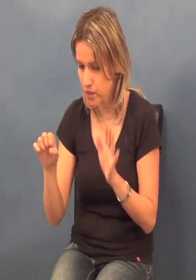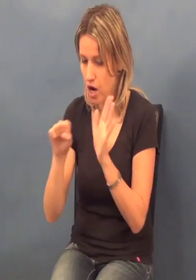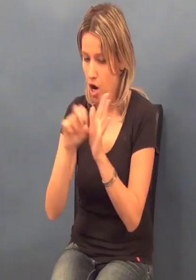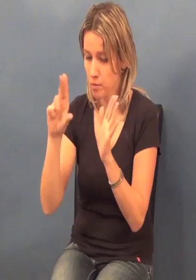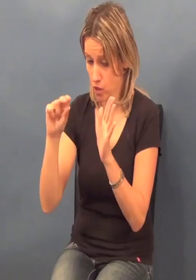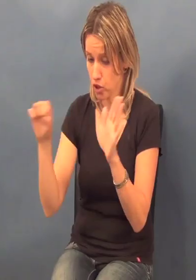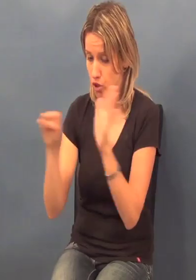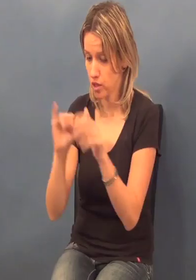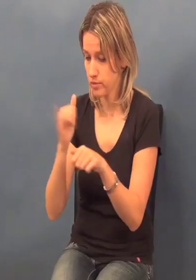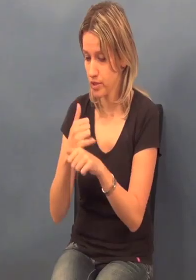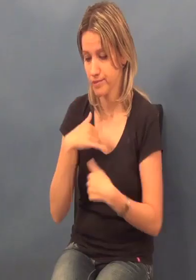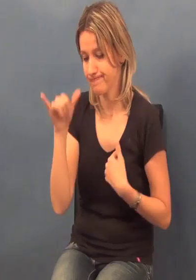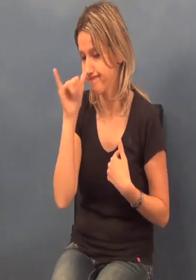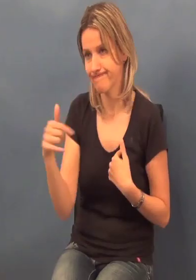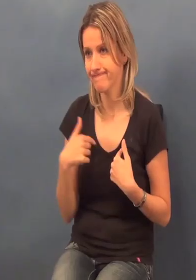Od poniedziałku do piątku nie mogę.